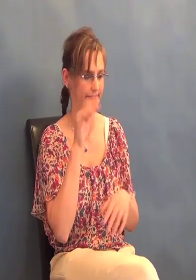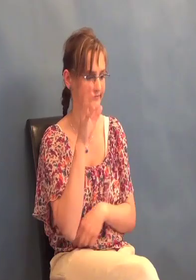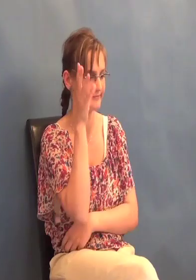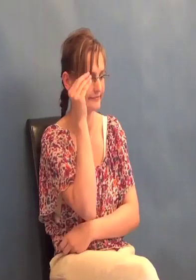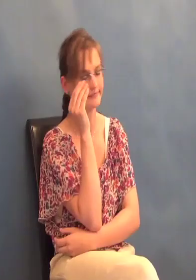Zapomniałam.